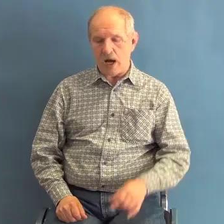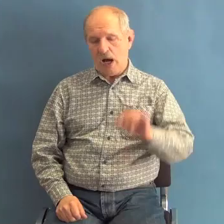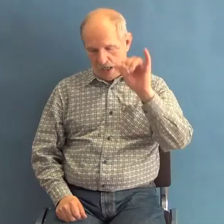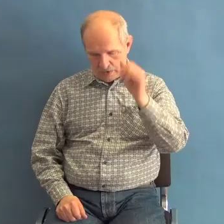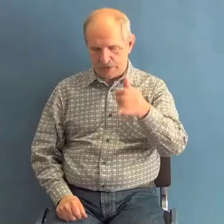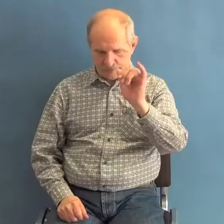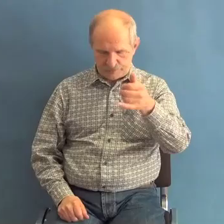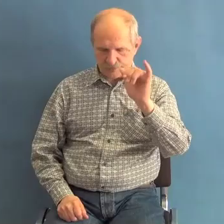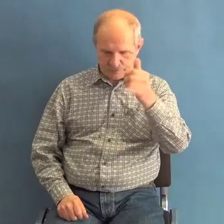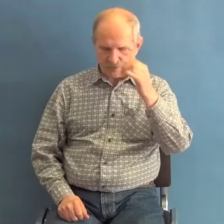Aha, aha...